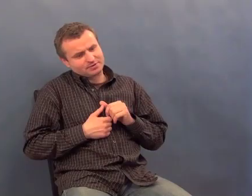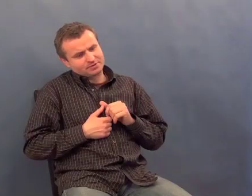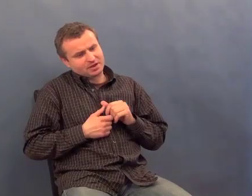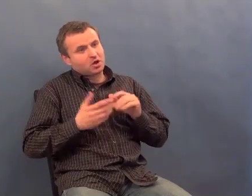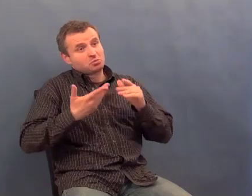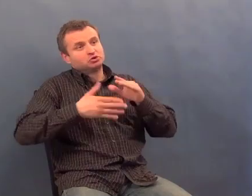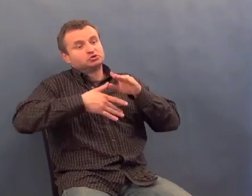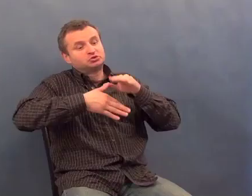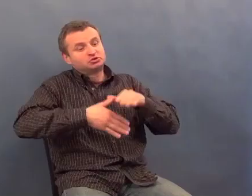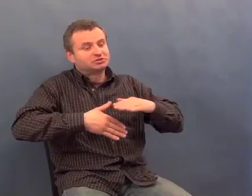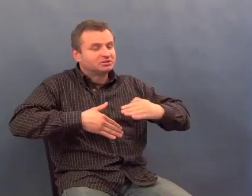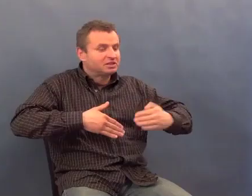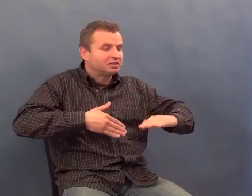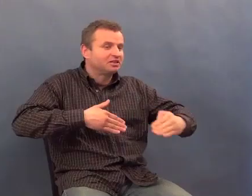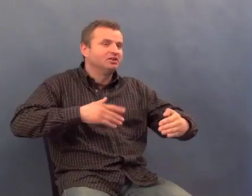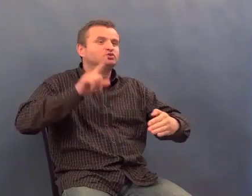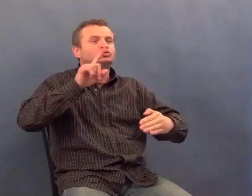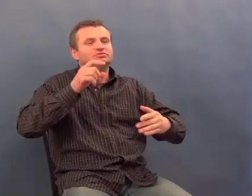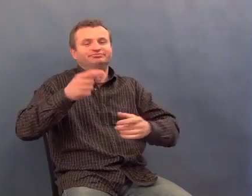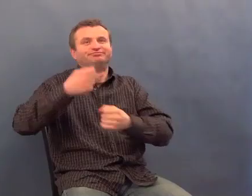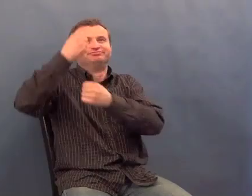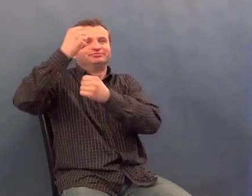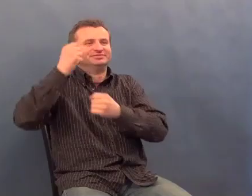Może schody mają ostre stopnie, więc podstawiono znak.